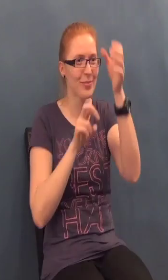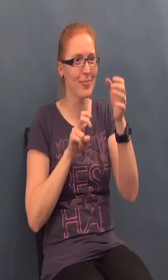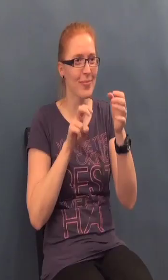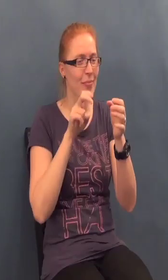Nie...